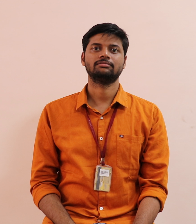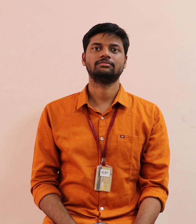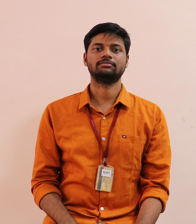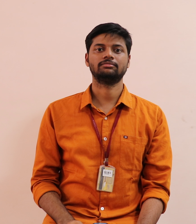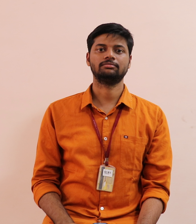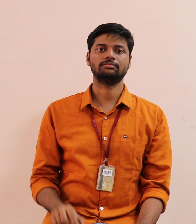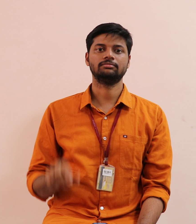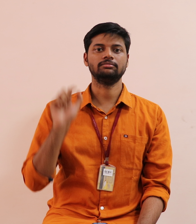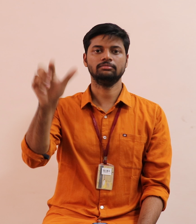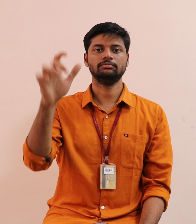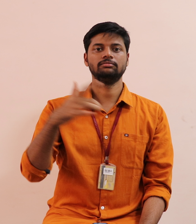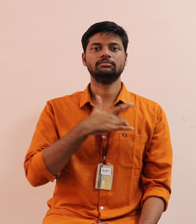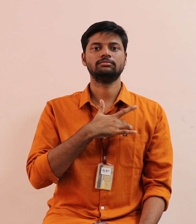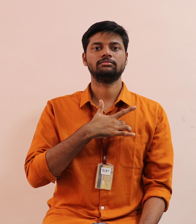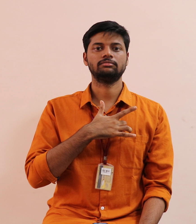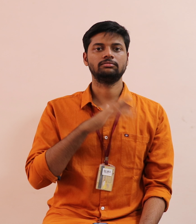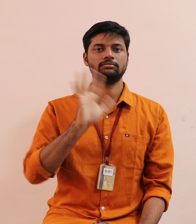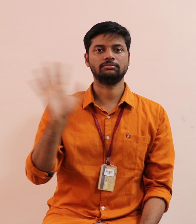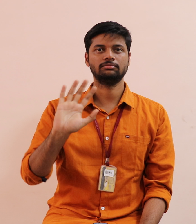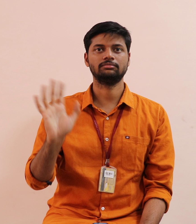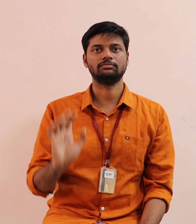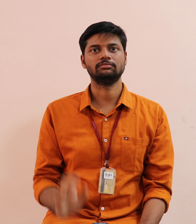do not hurt me